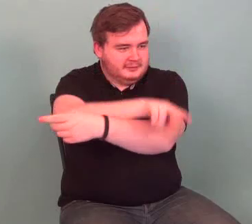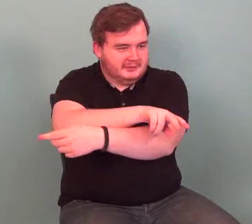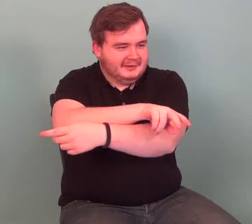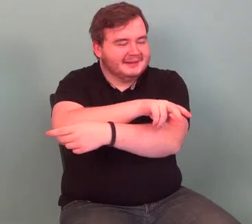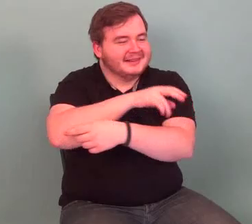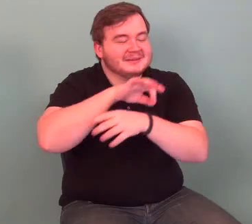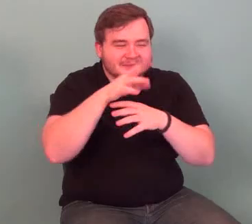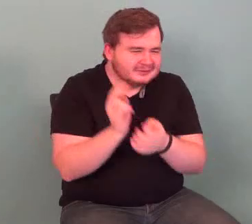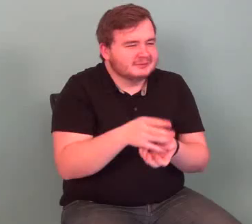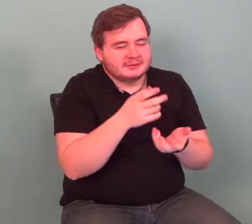O nie.